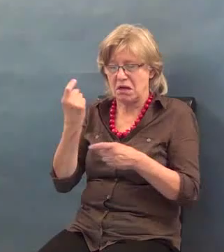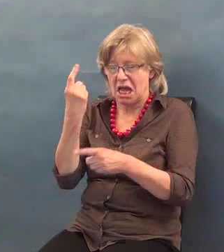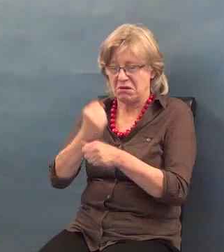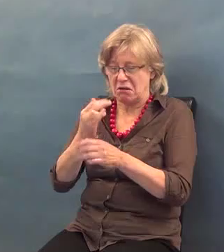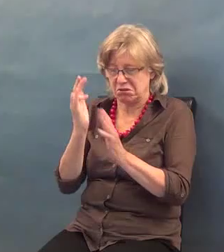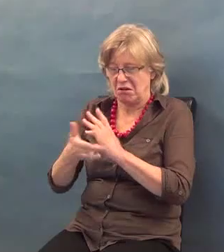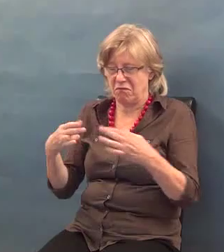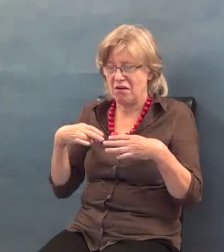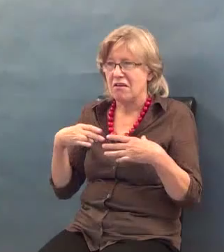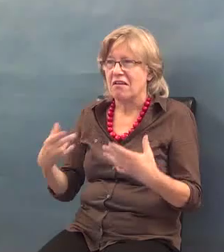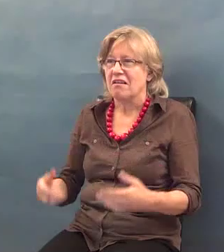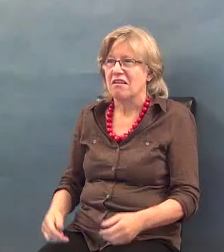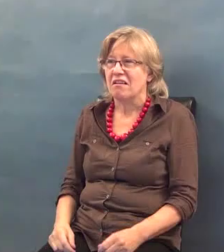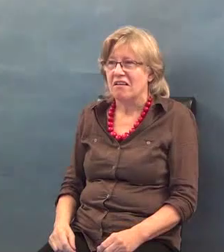Tylko do pracy i potem wolne.